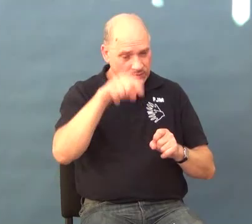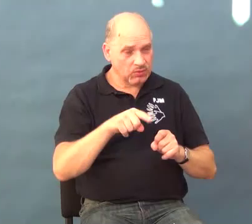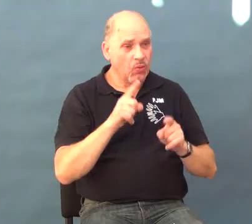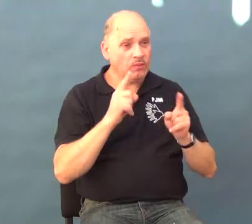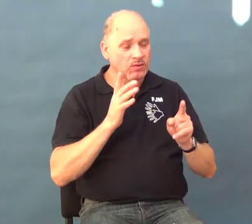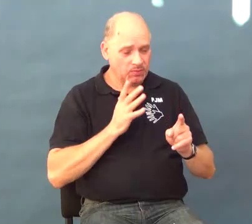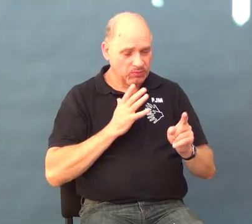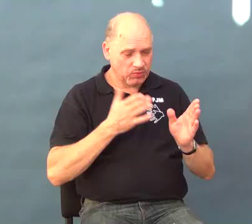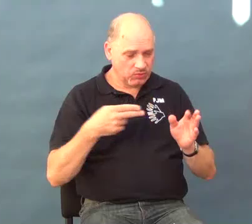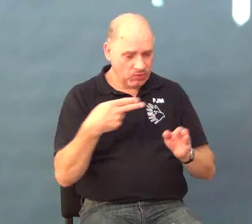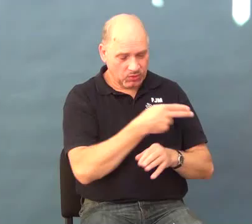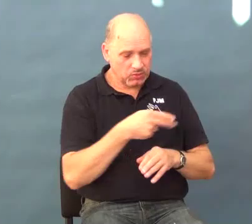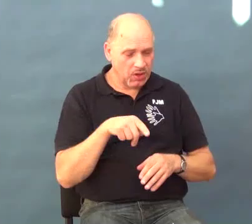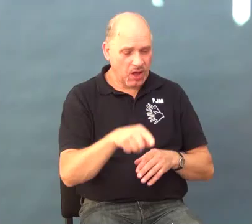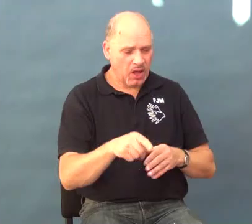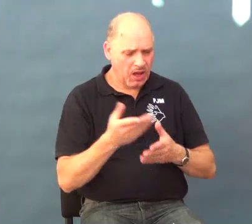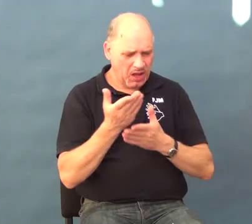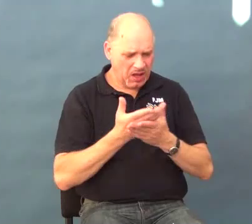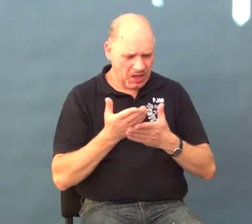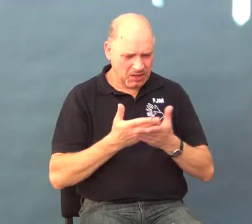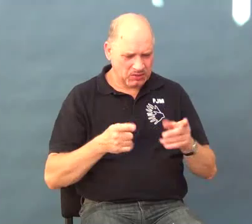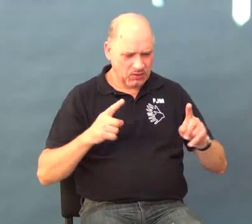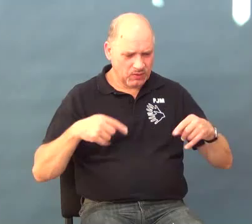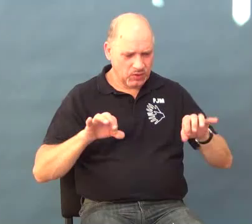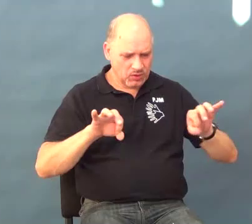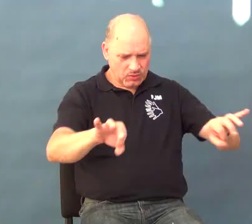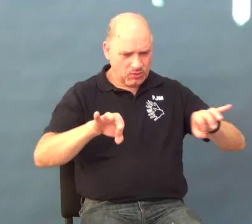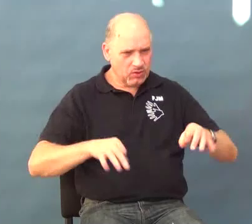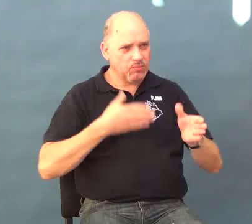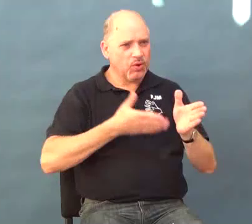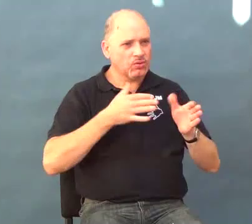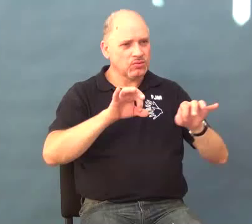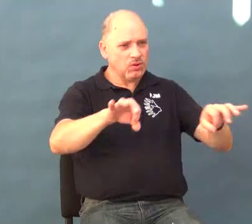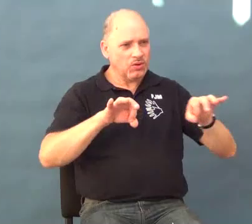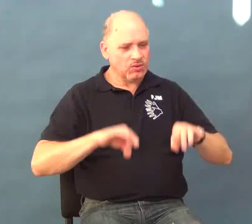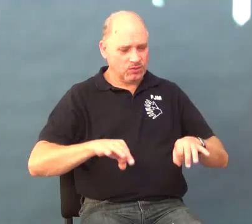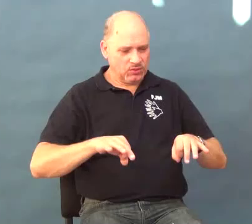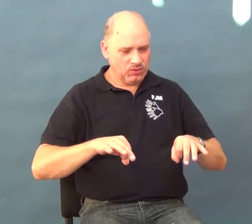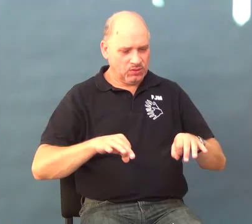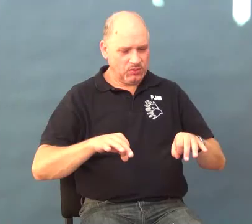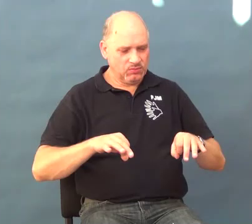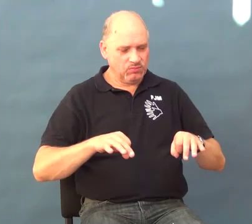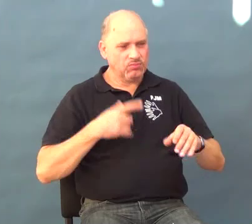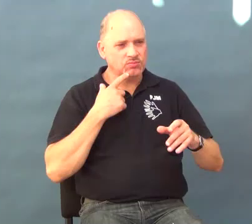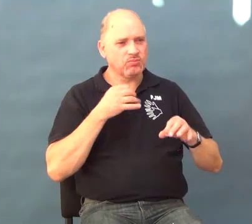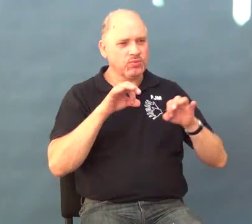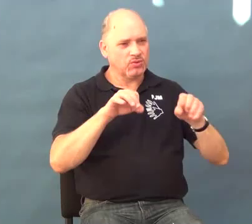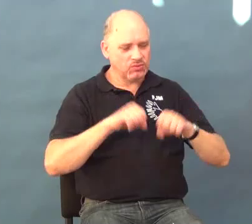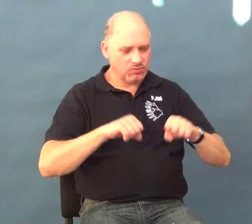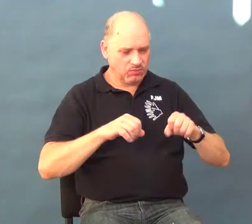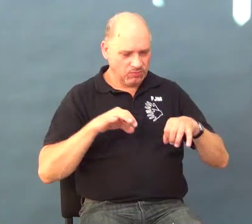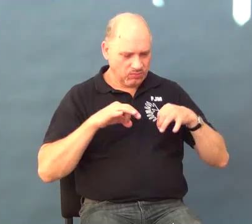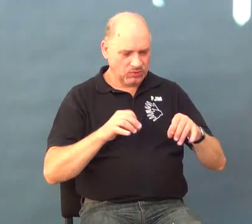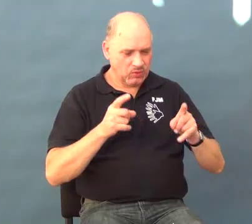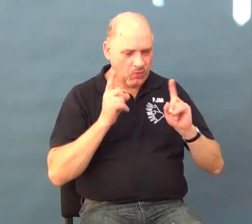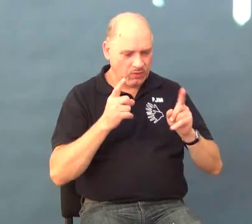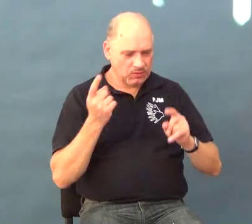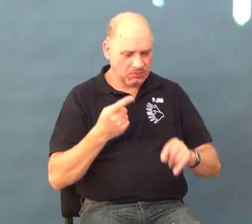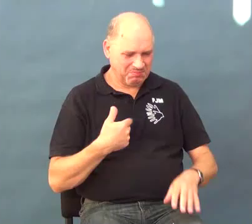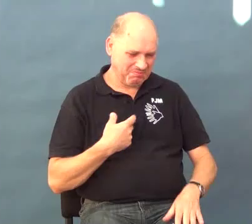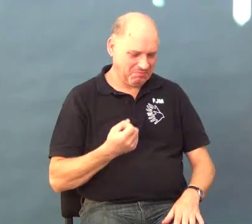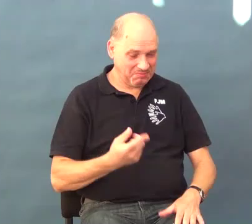Jest pociąg, ale na rysunku jest coś jak pociąg z czterema kołami, dziwnie dla mnie jest.